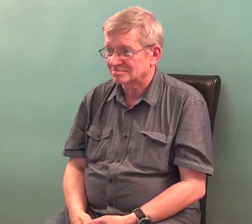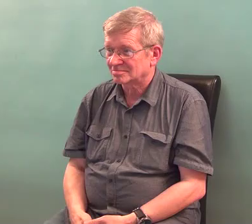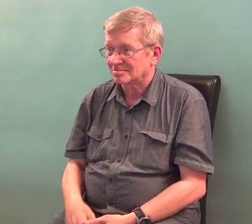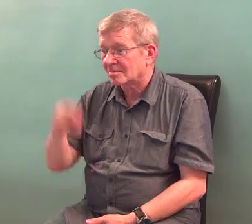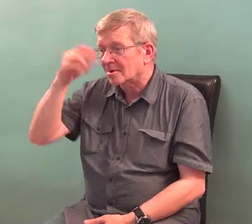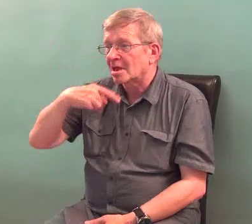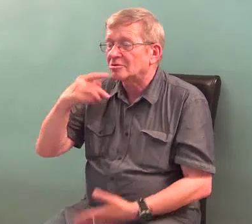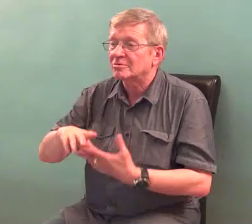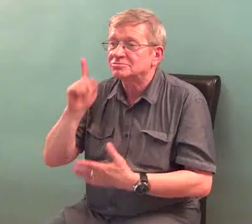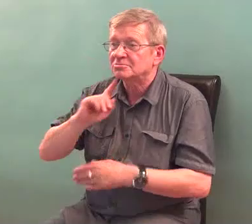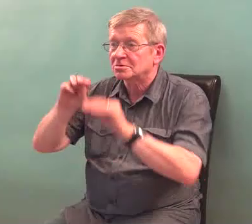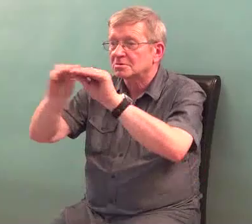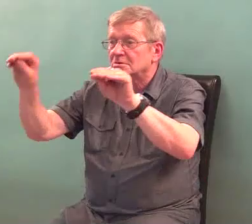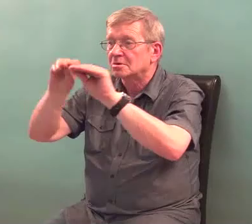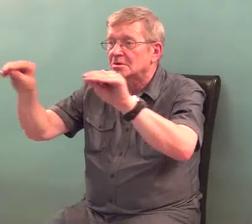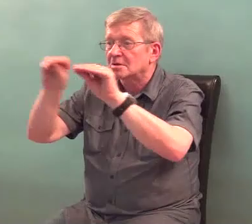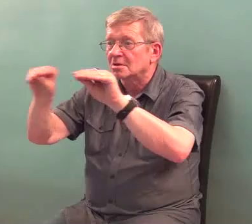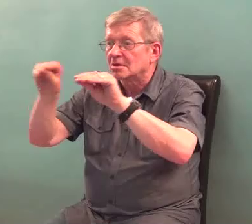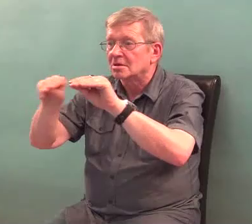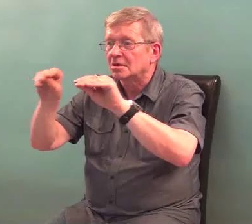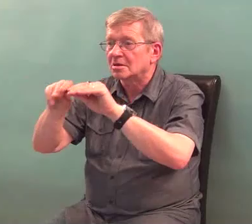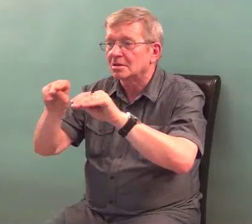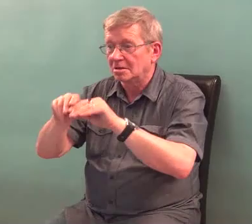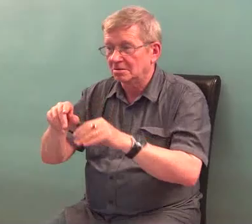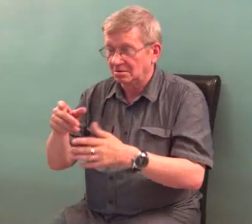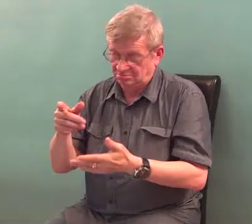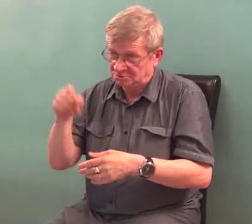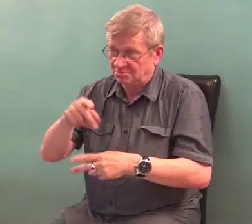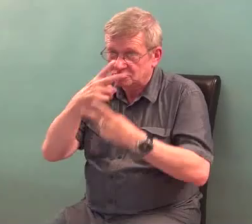Trzeba poszukać nauczyciela języka w Przemyślu.